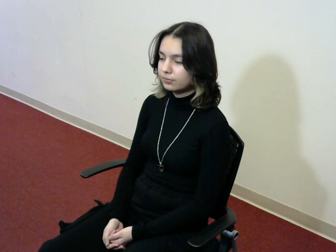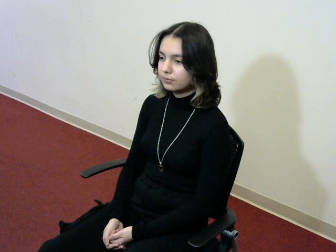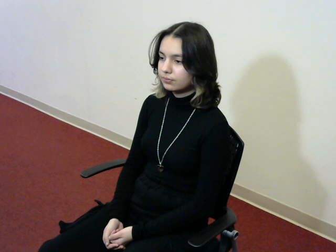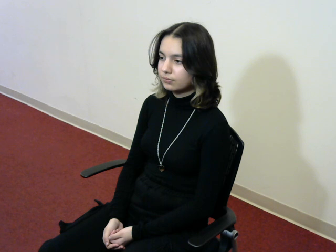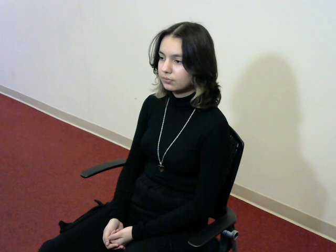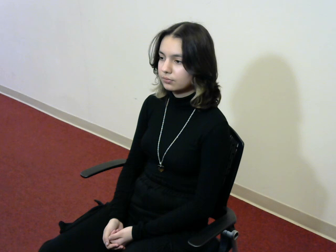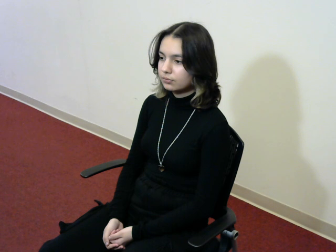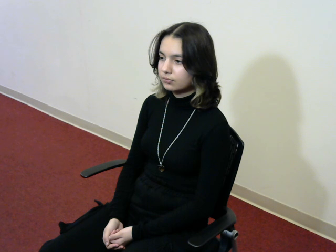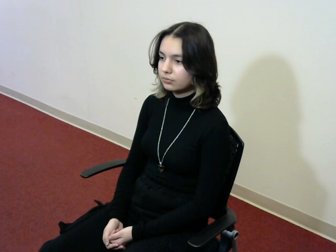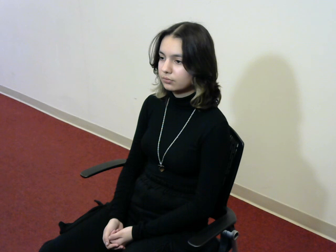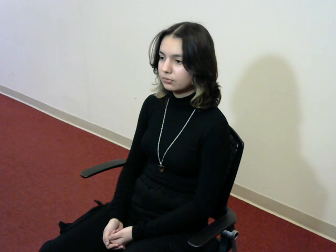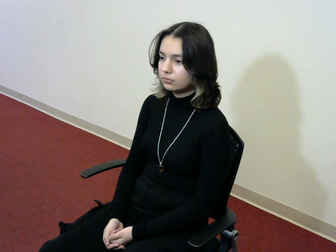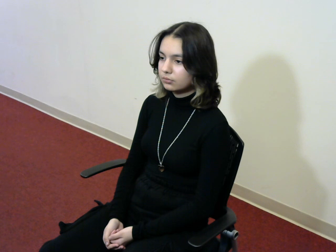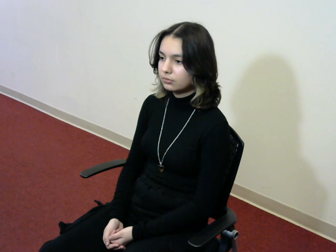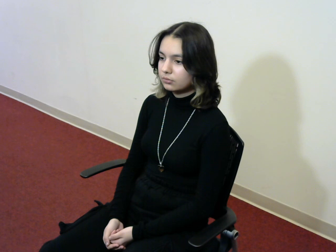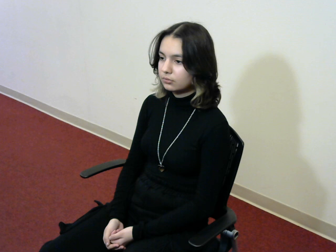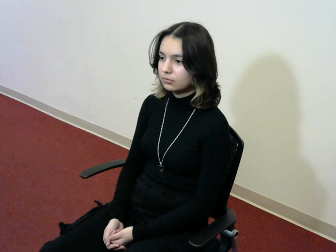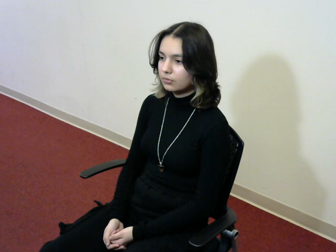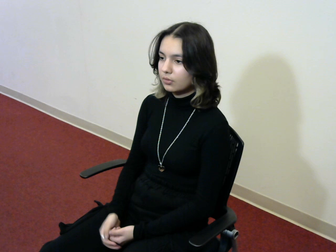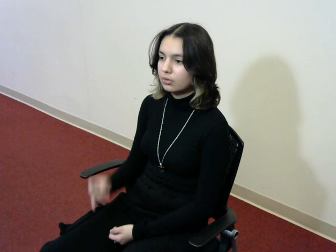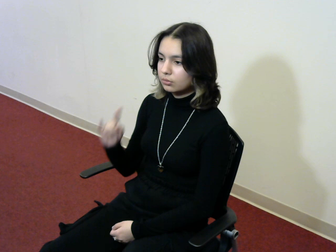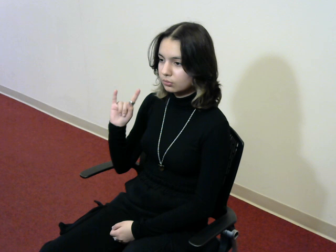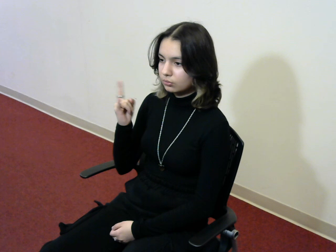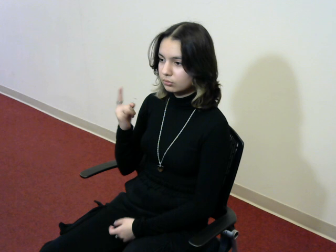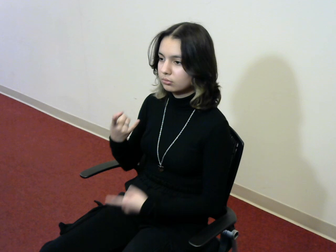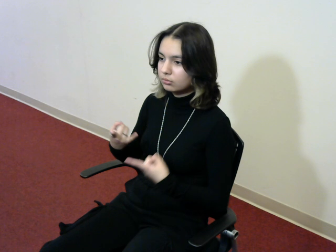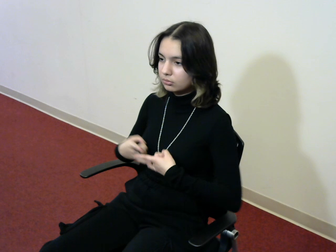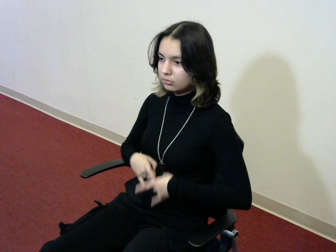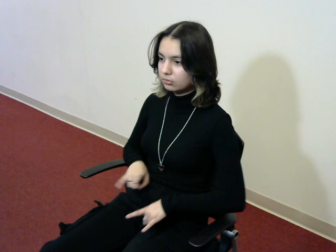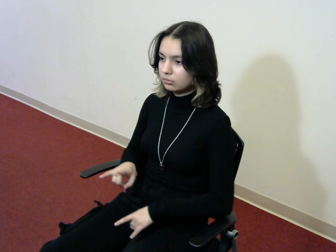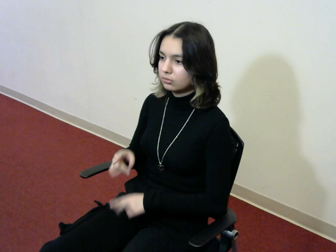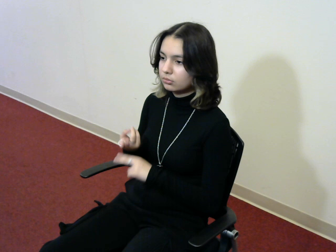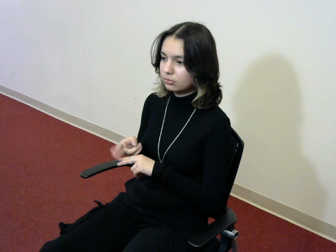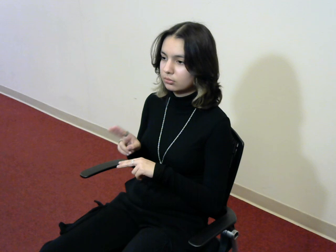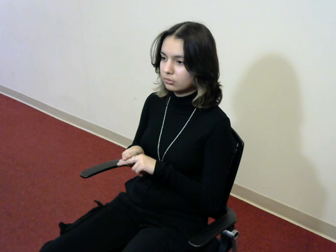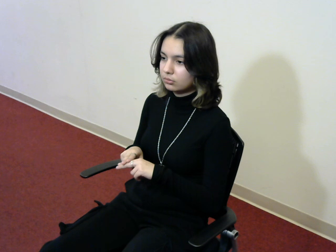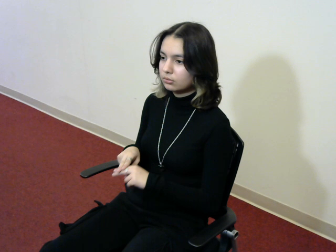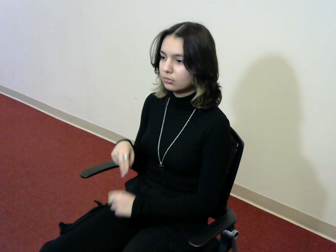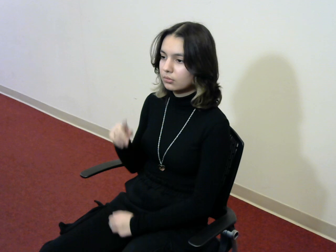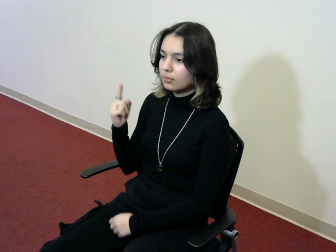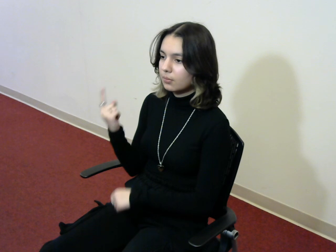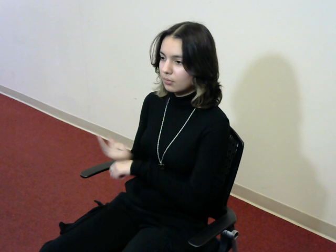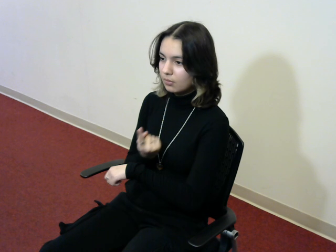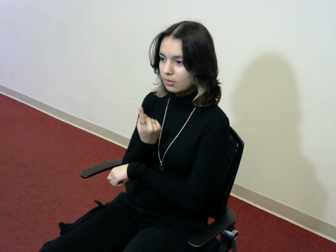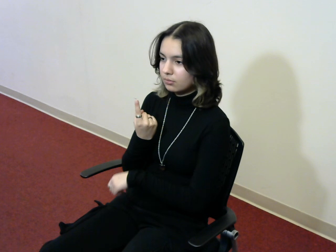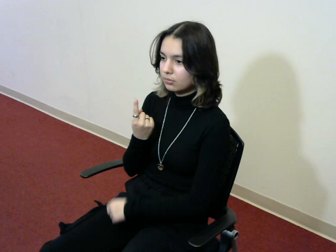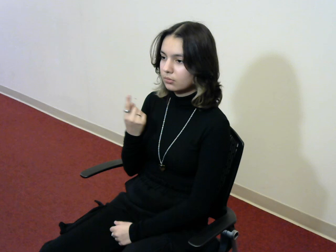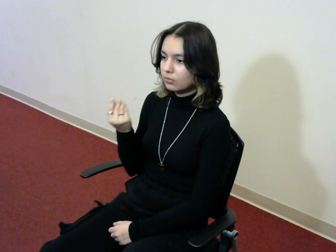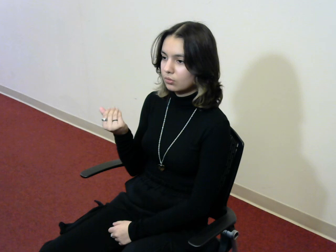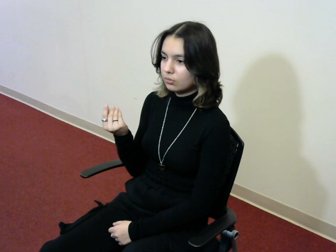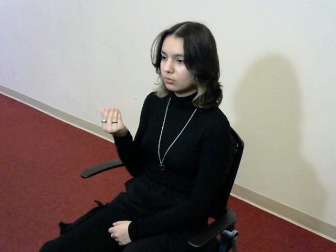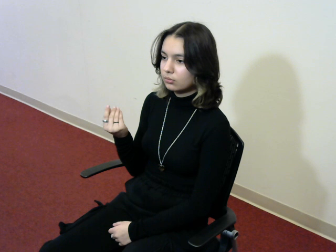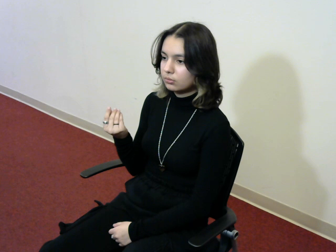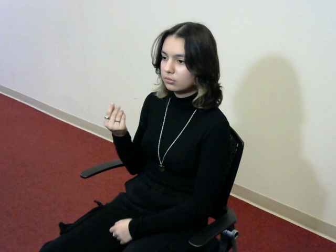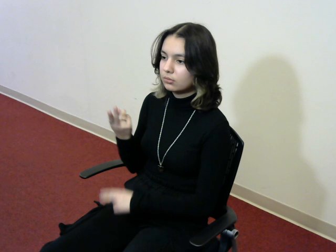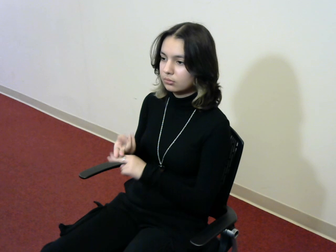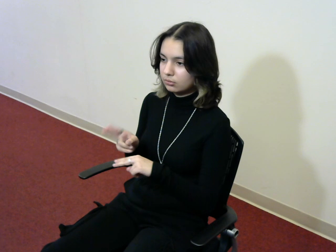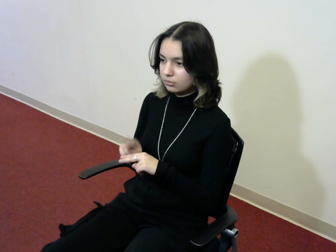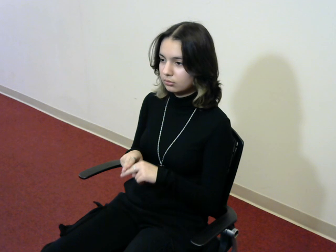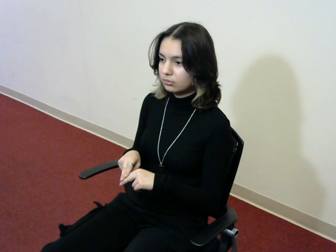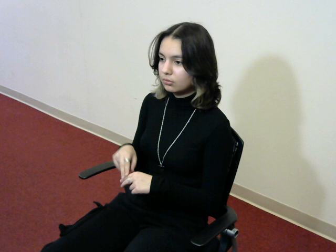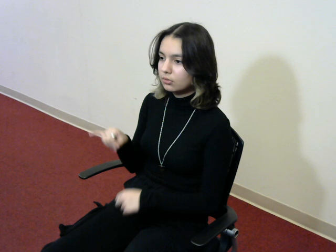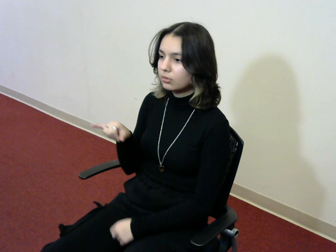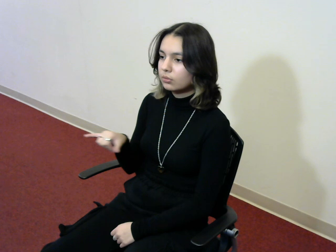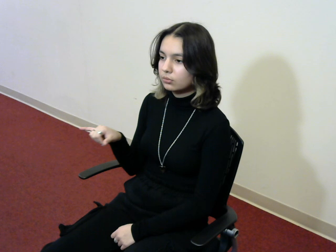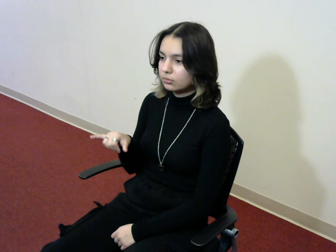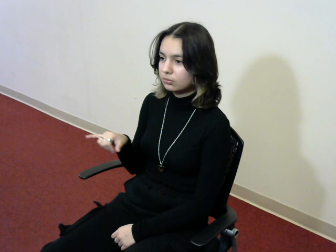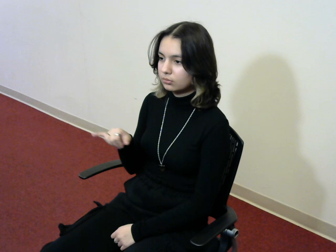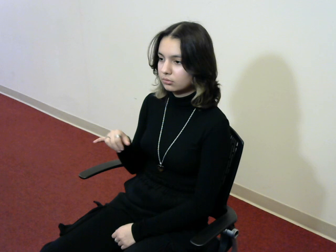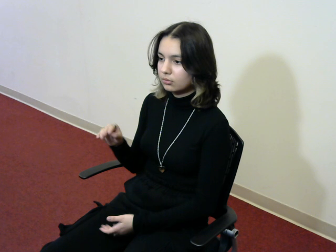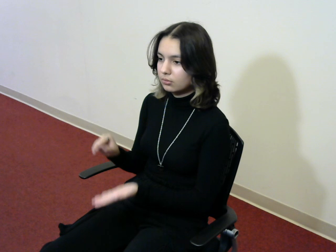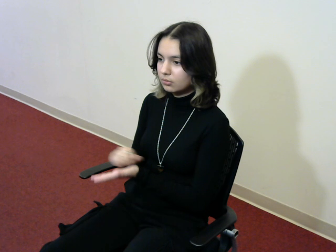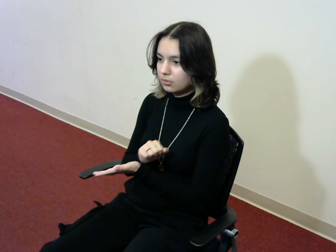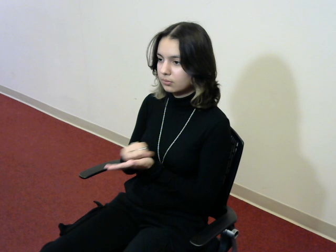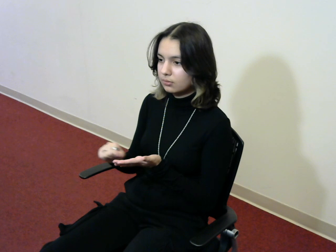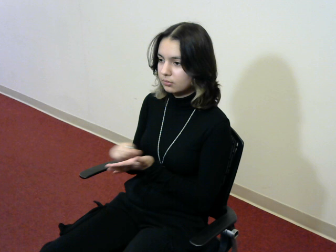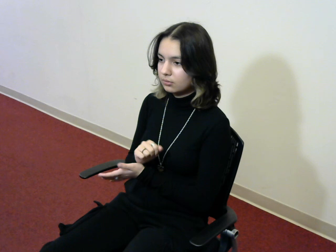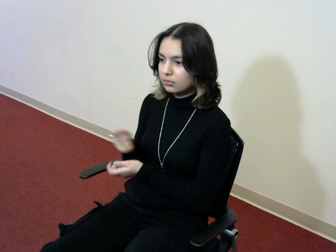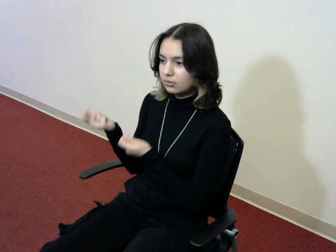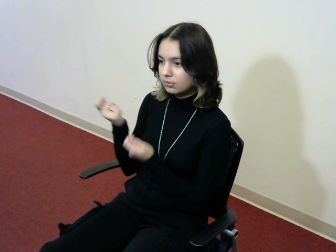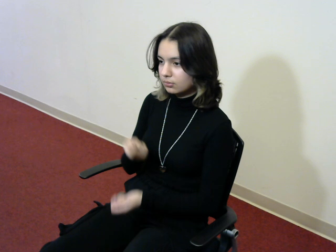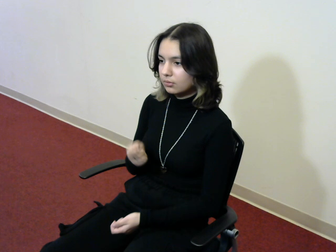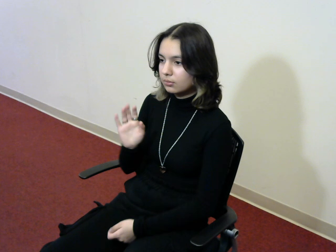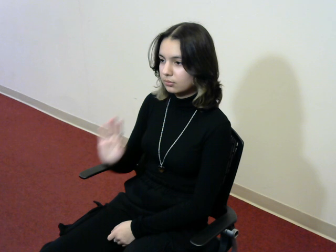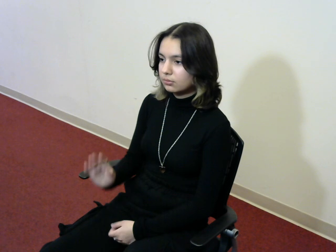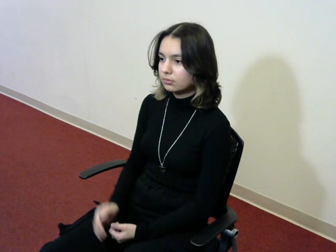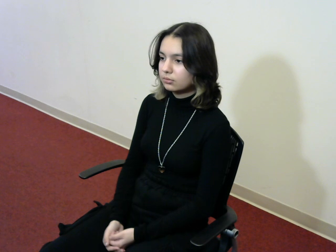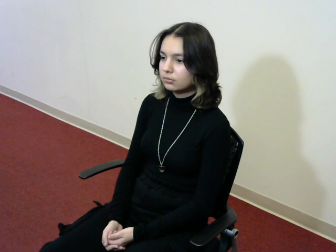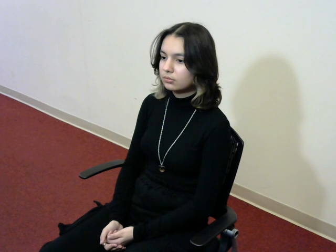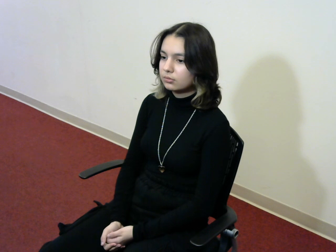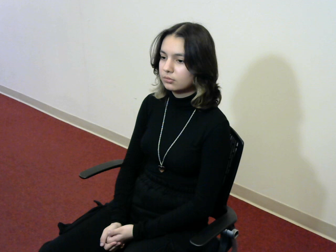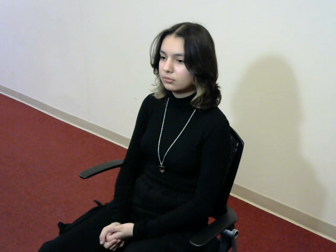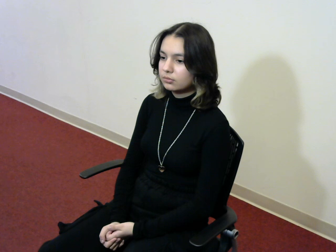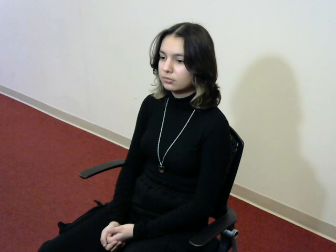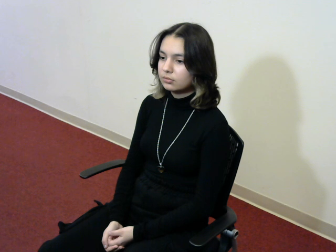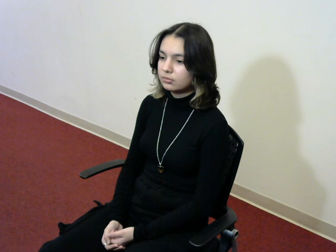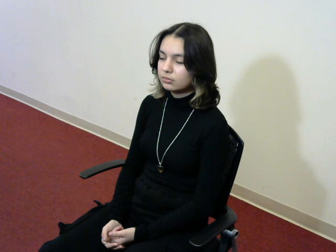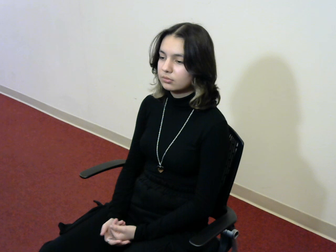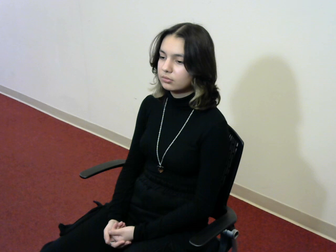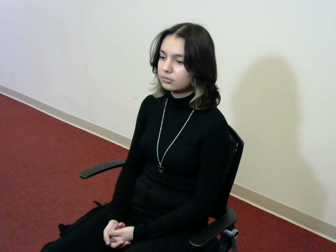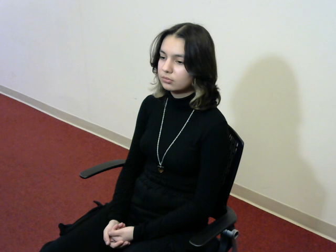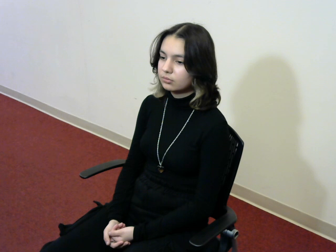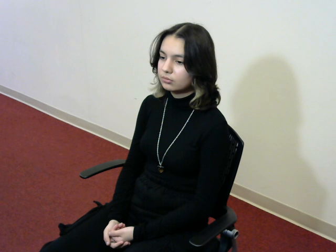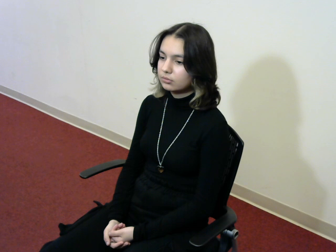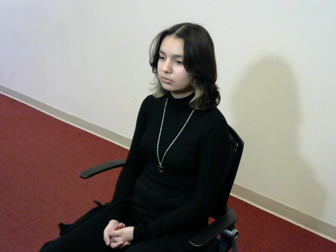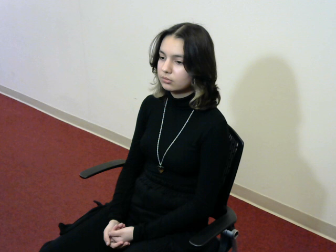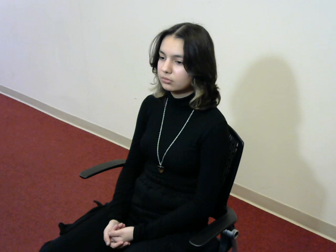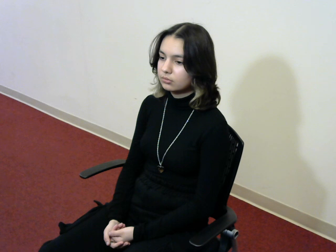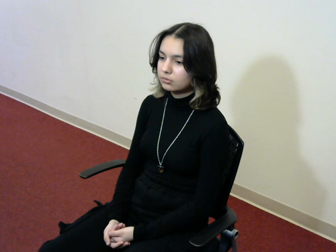Uşağın doğulmasına görə birdəfəlik müavinət üçün hansı sənədləri gətirməliyəm?